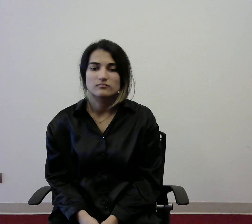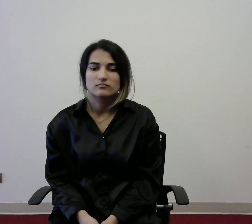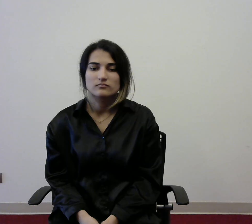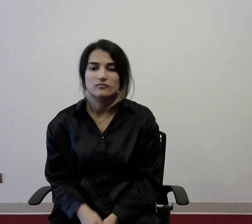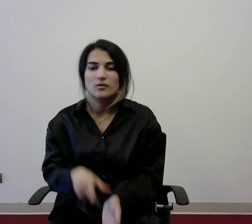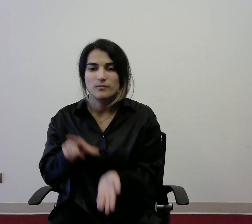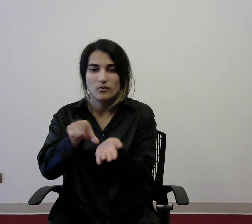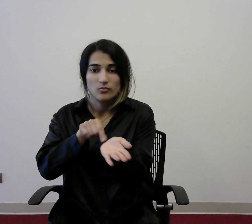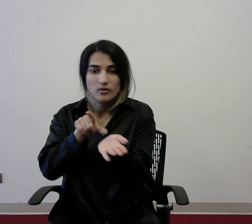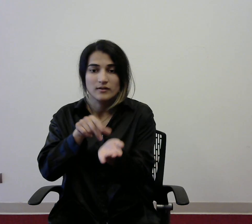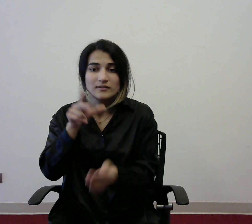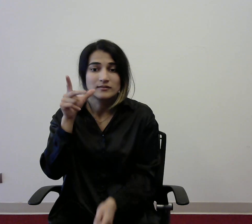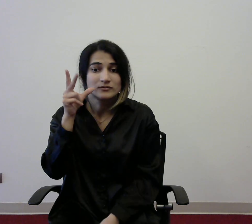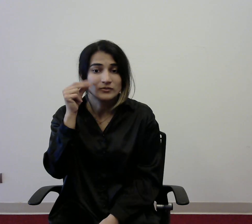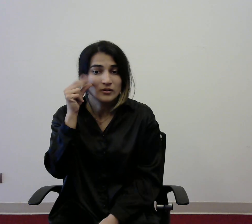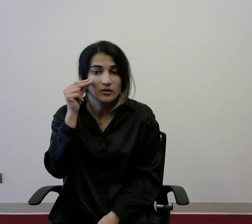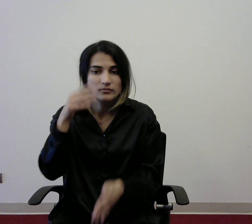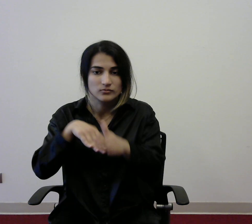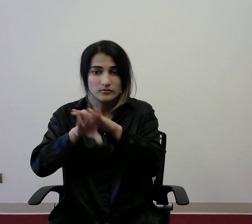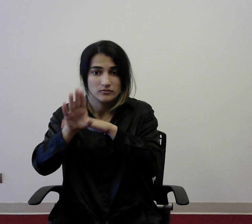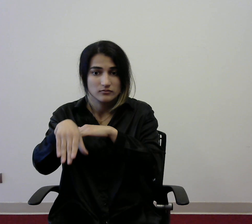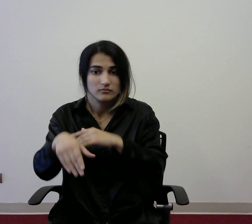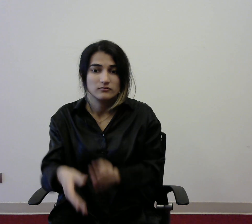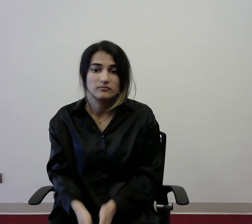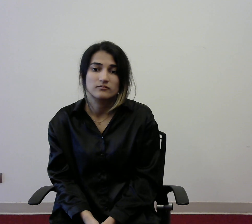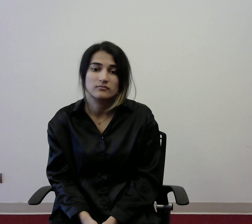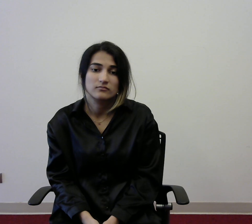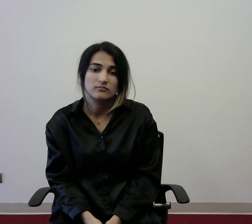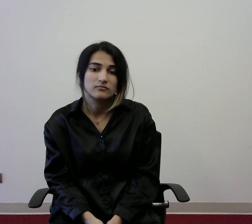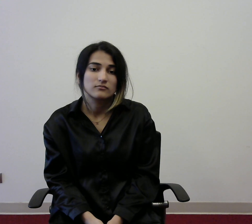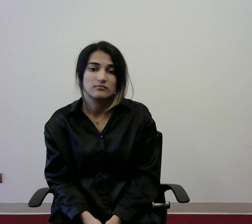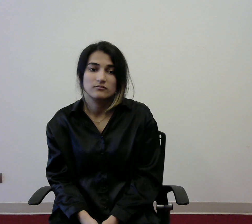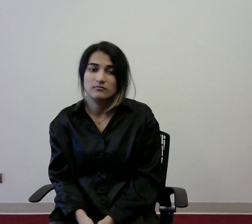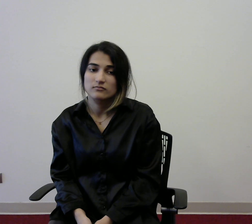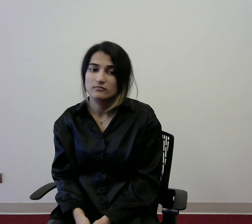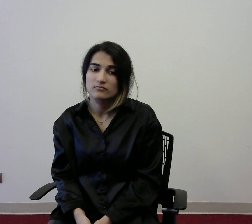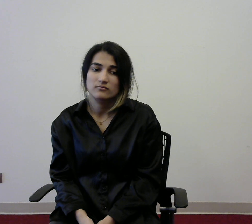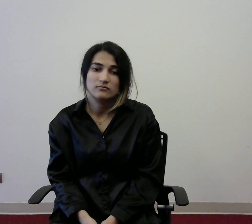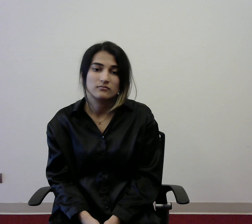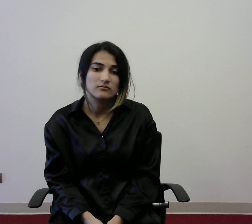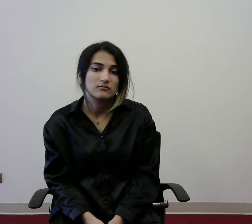Pensiyaya nə vaxt çıxacam?